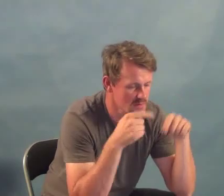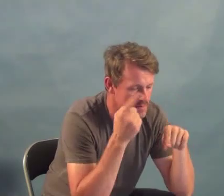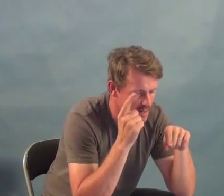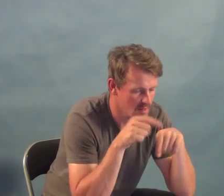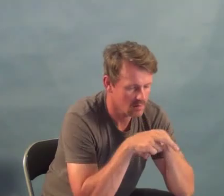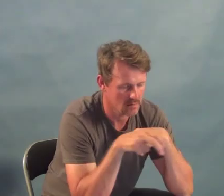Iść.